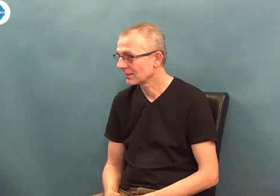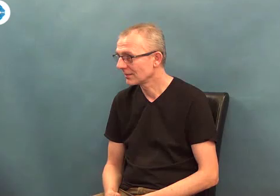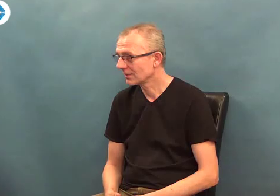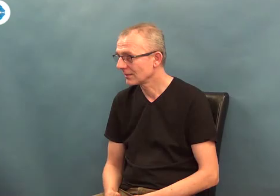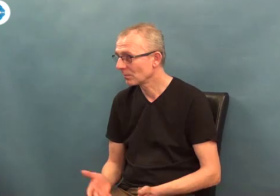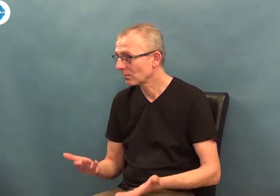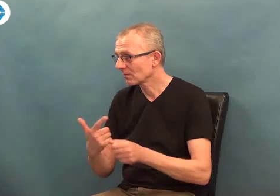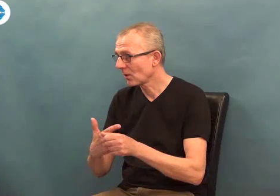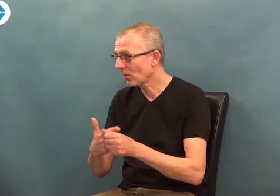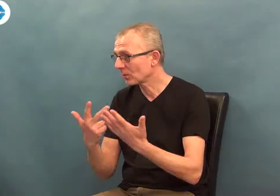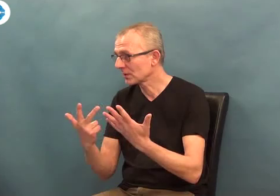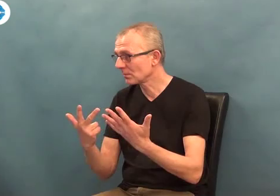Dwudziestego ósmego mam wolne.